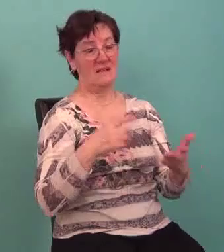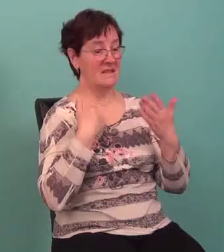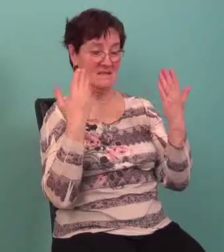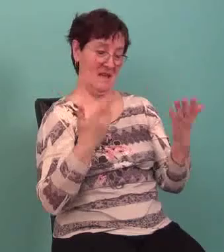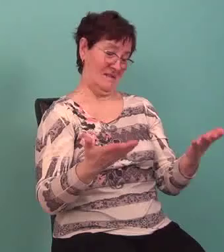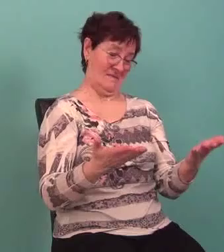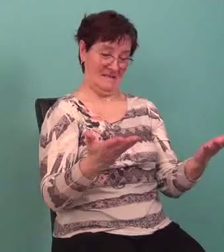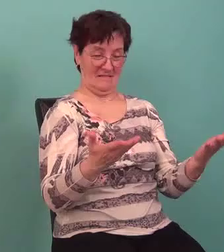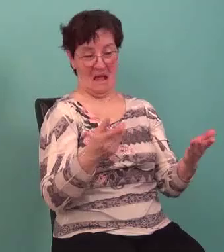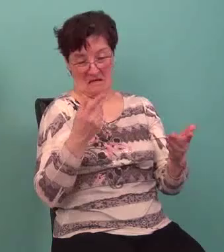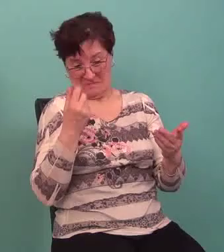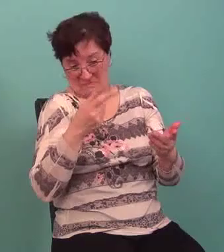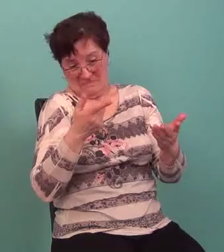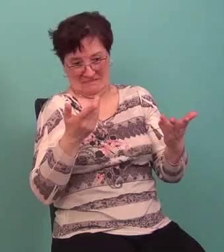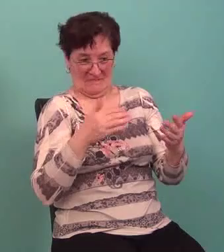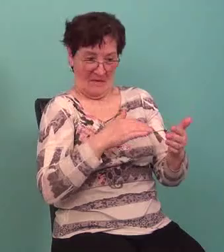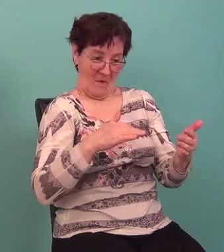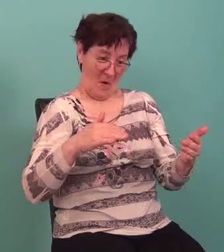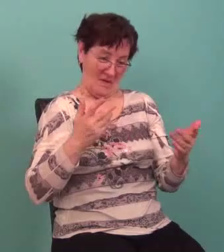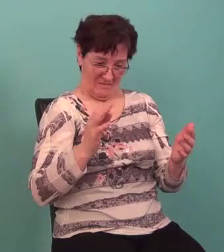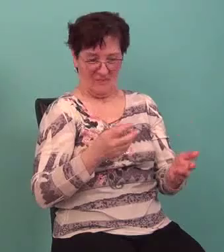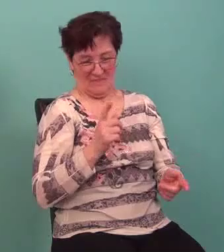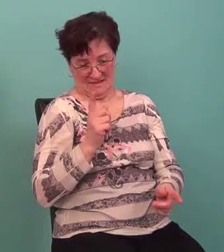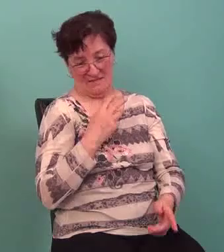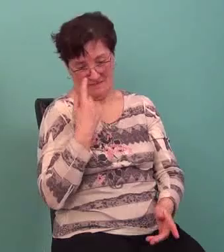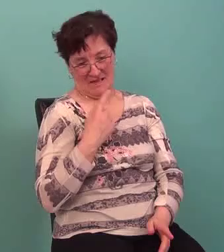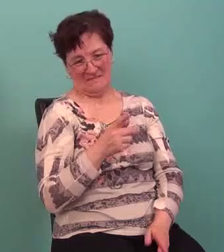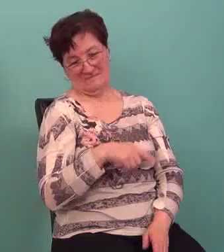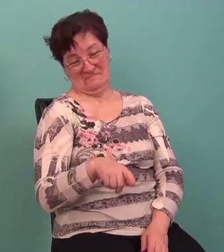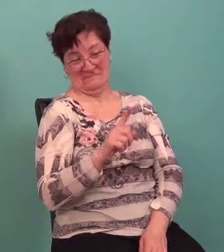Nie wiem, widzę, że jest połowa, ale okrągły znak zakazu?